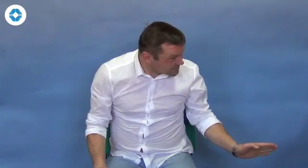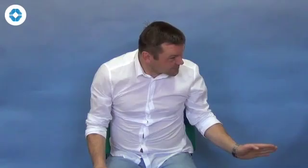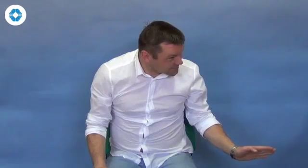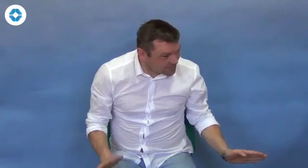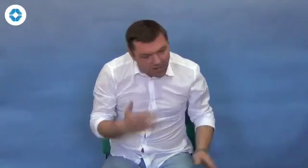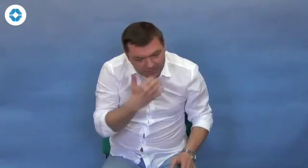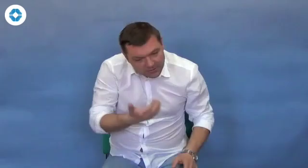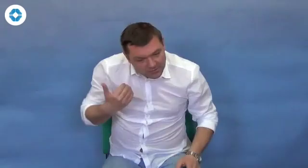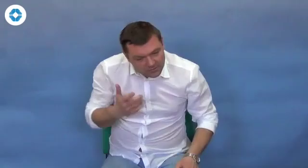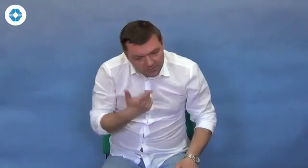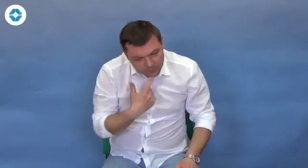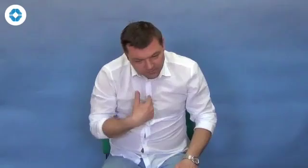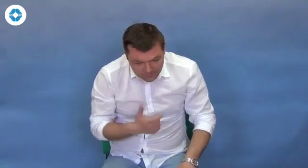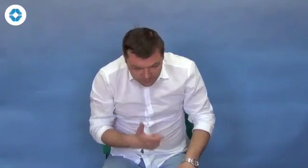Wcześniej mi mówiłeś.